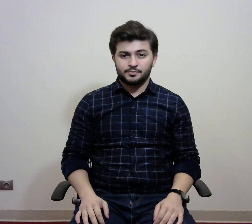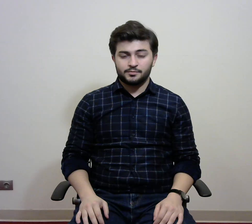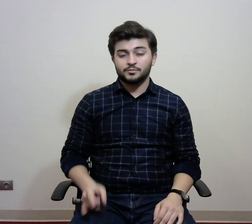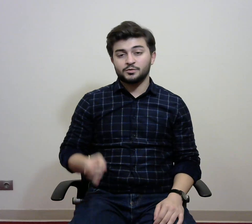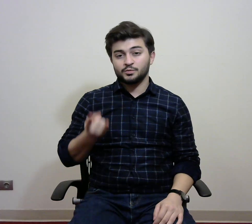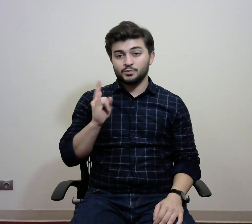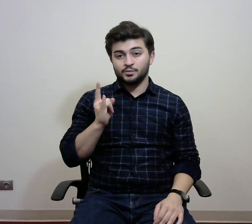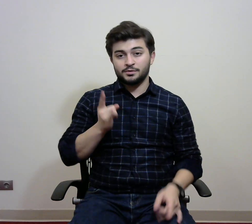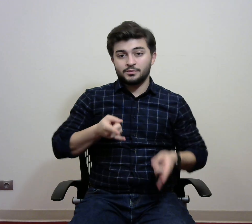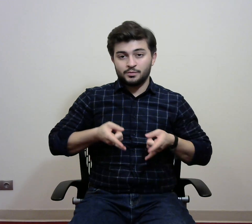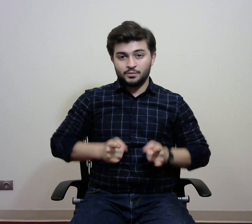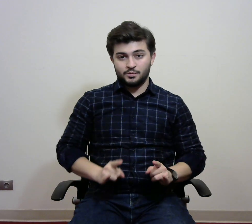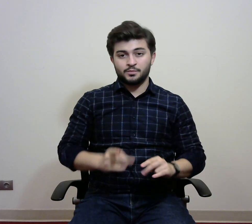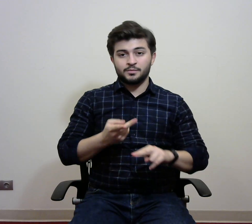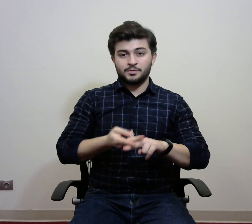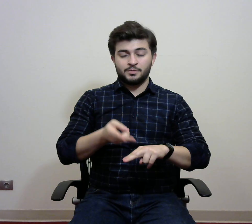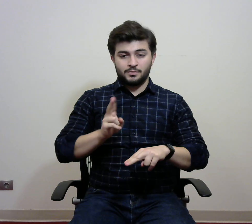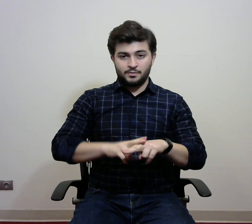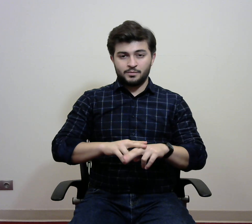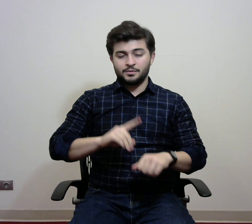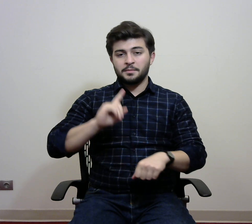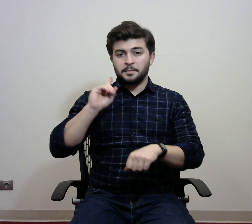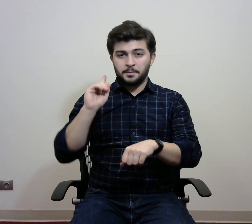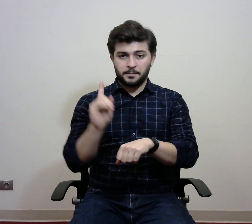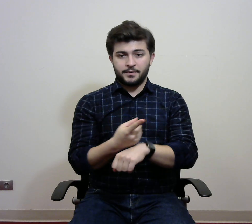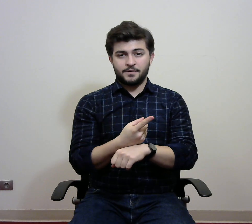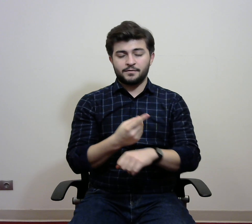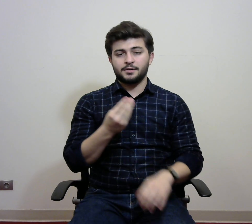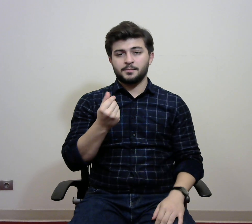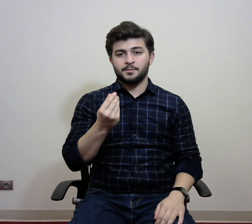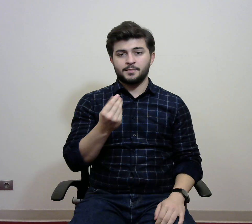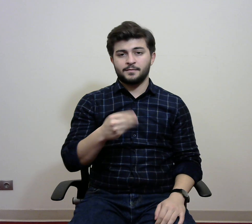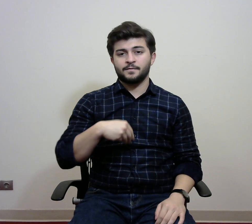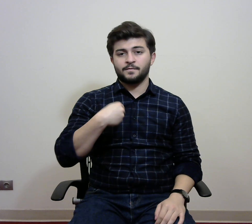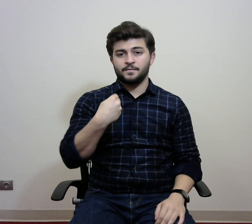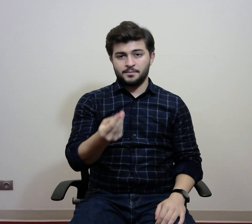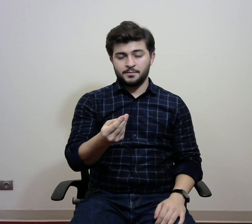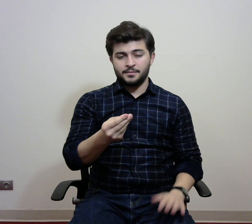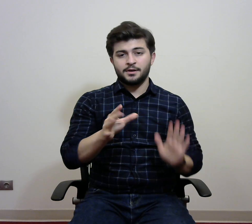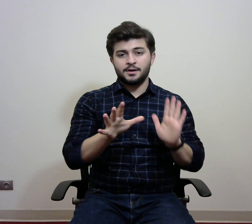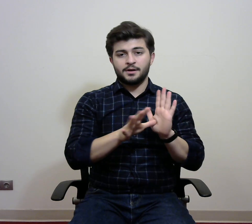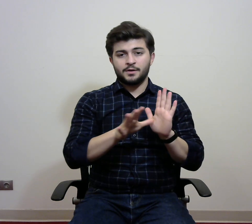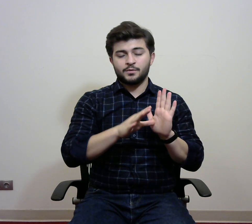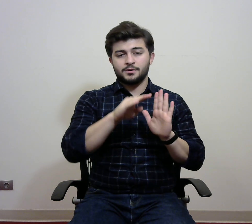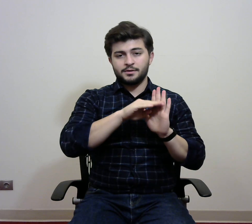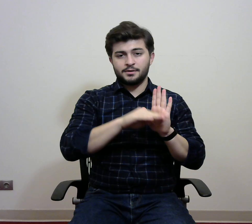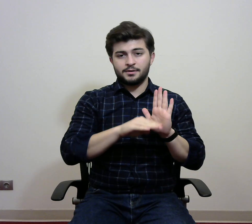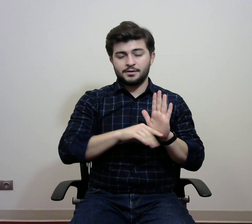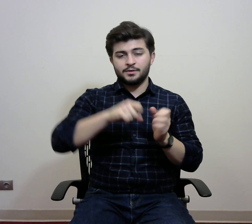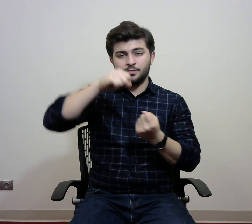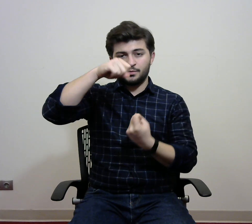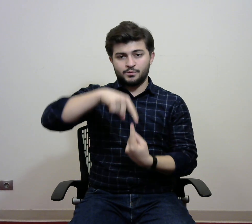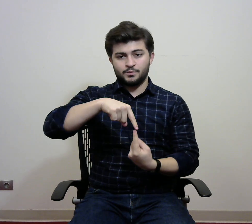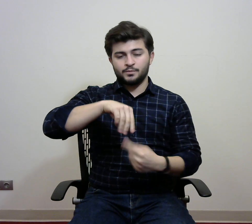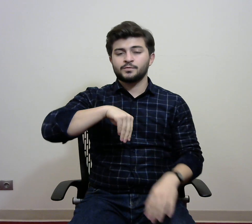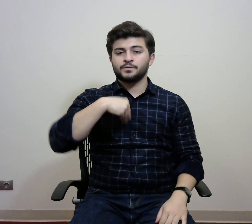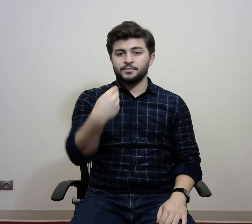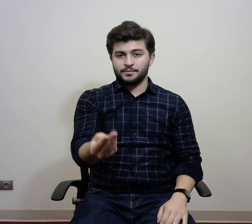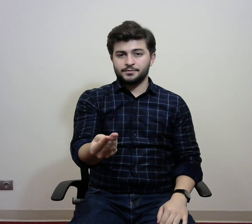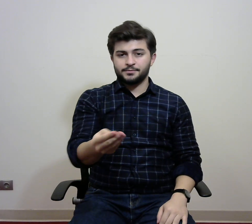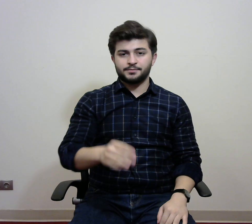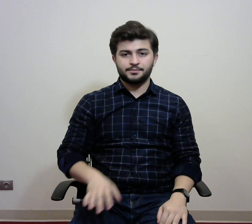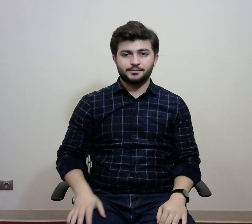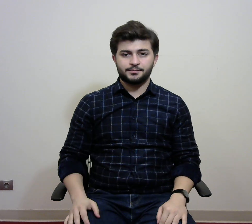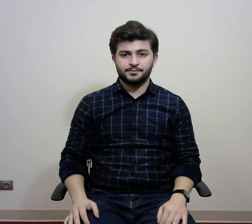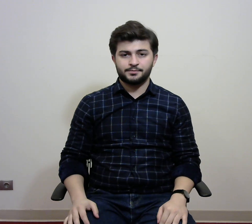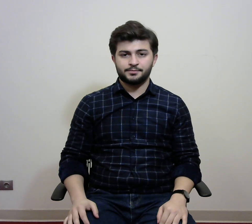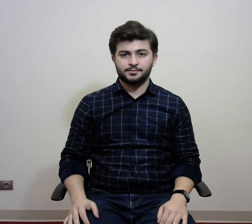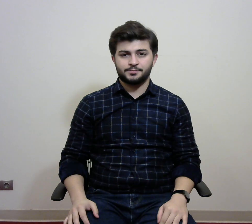Uşağın doğulmasına görə birdəfəlik məbləğin verilməsi elektron qaydaya uyğun verilir